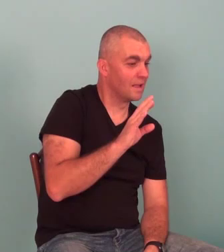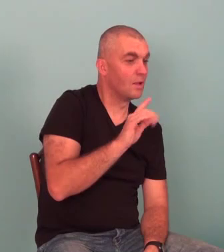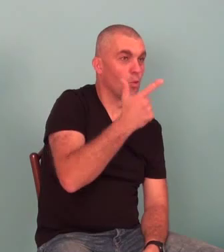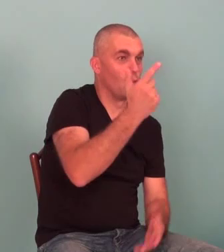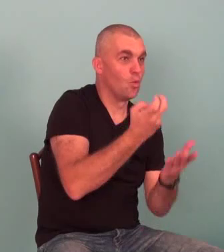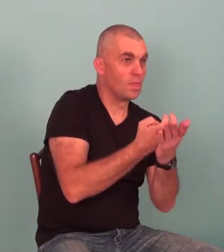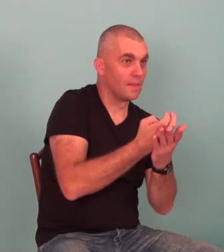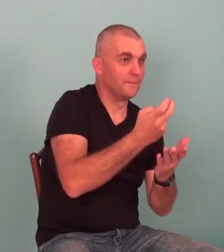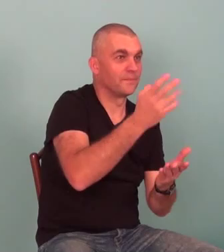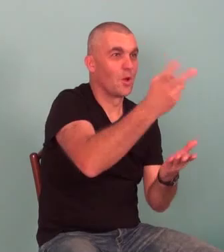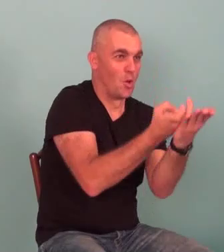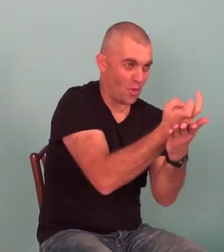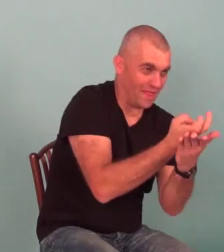Drugiego lutego.